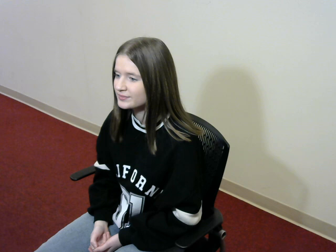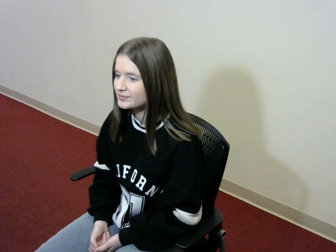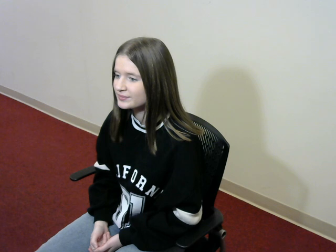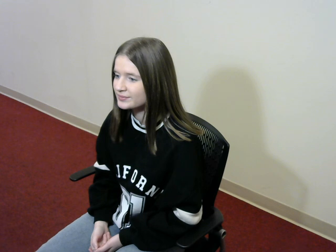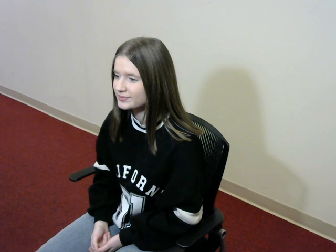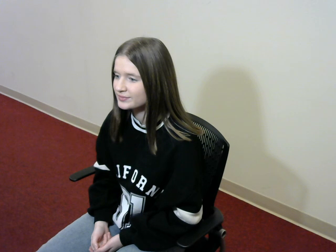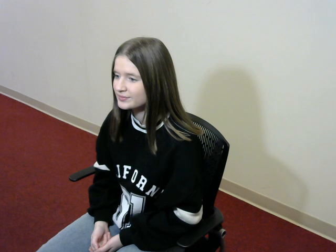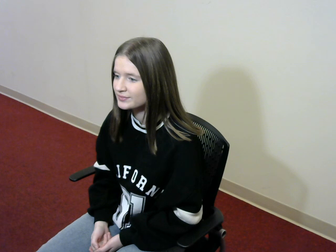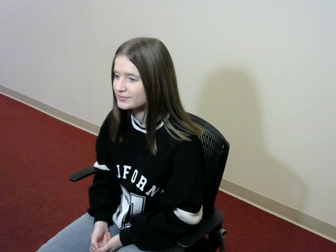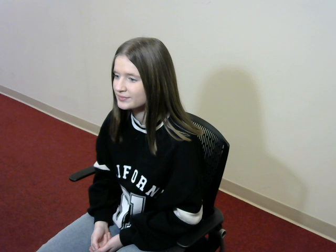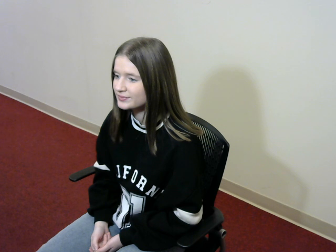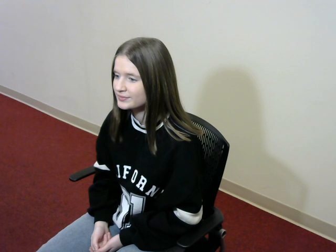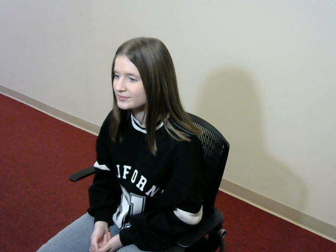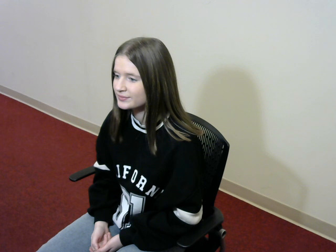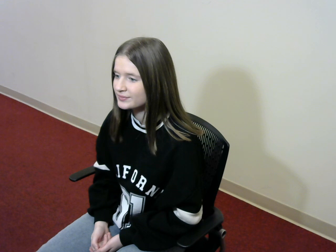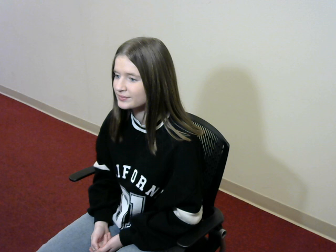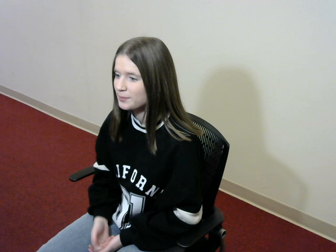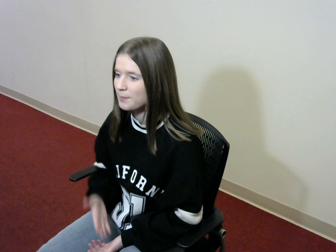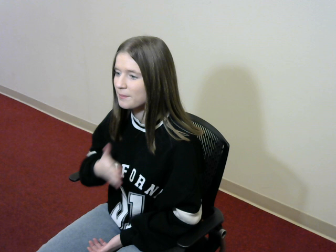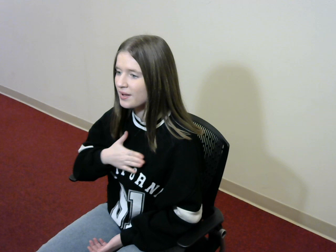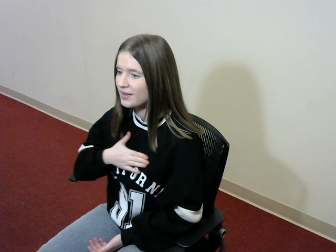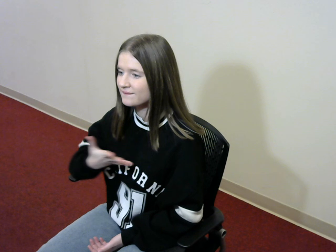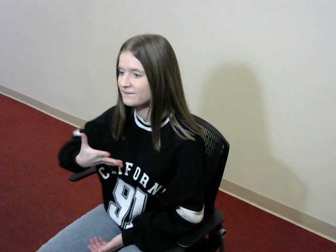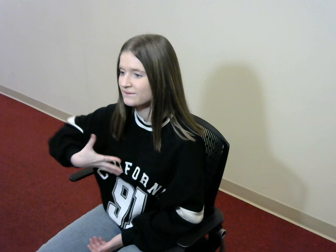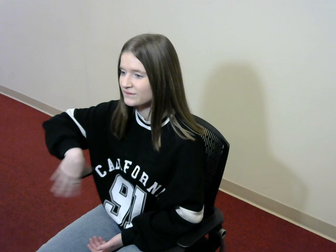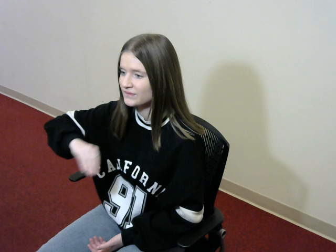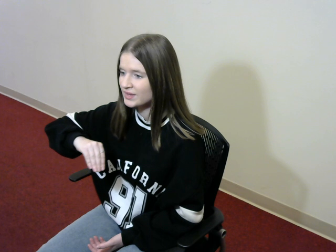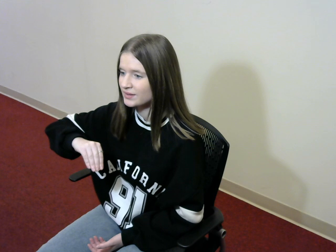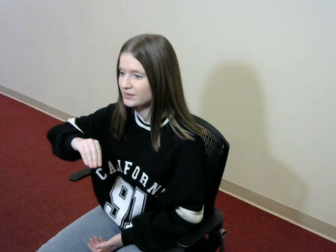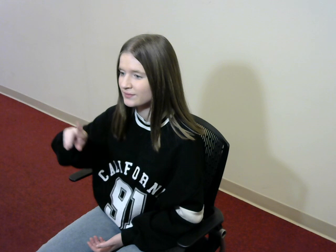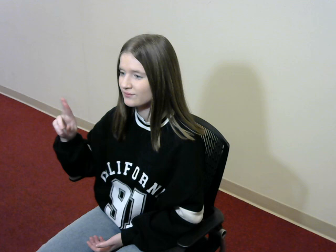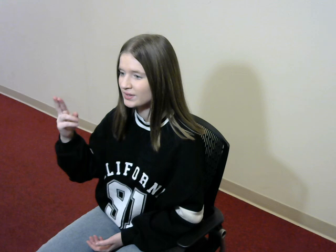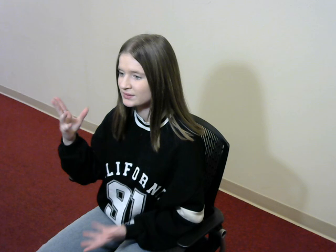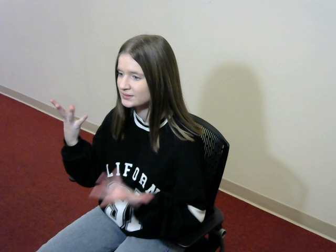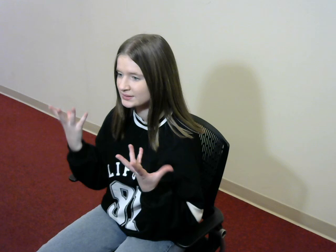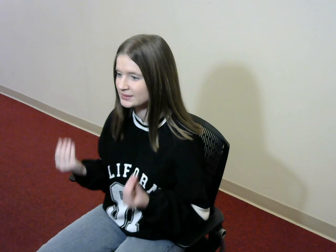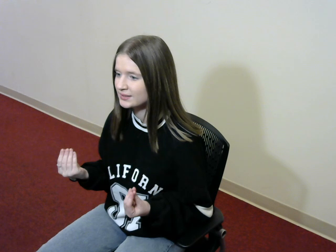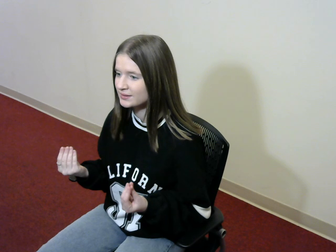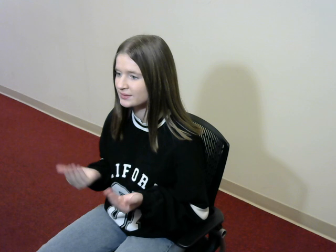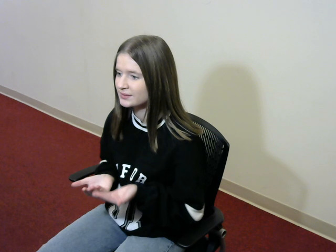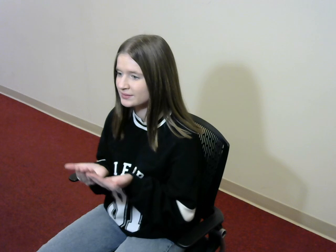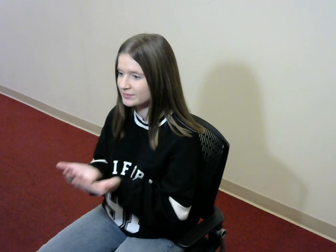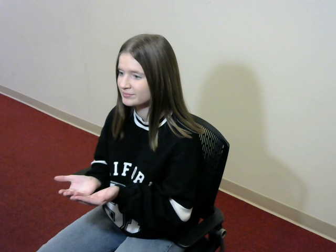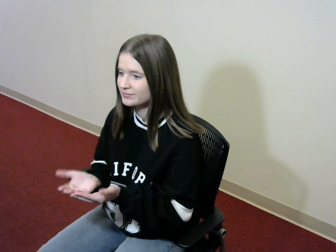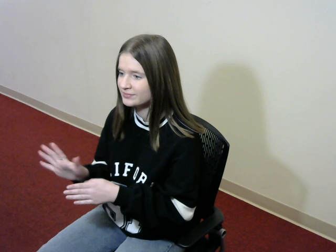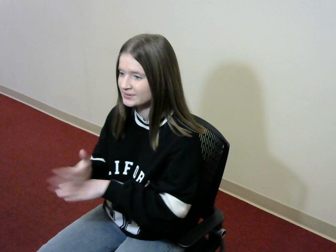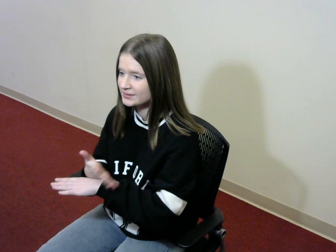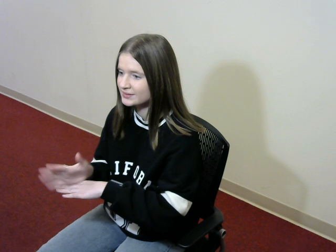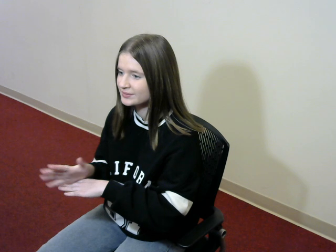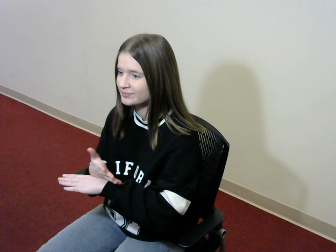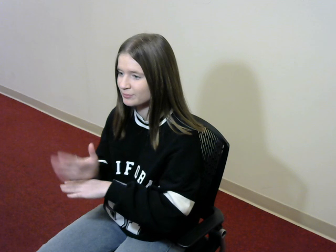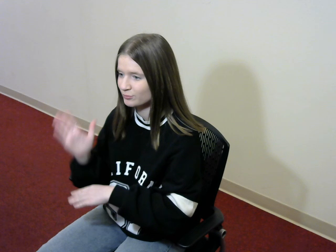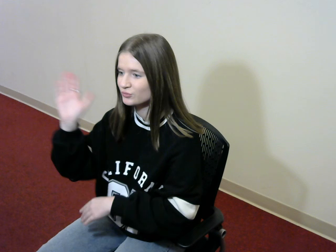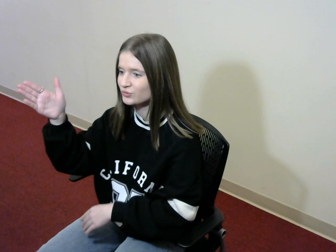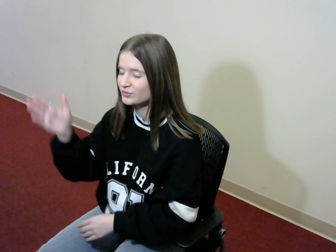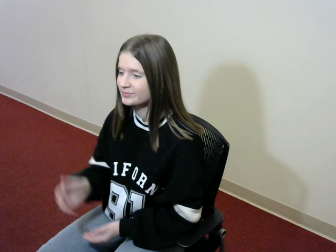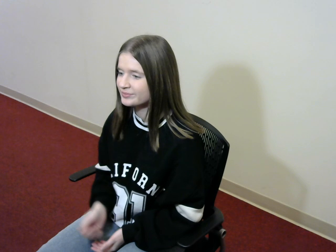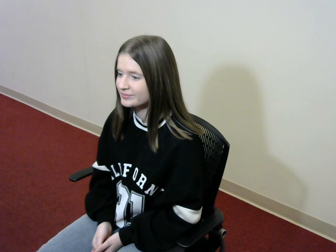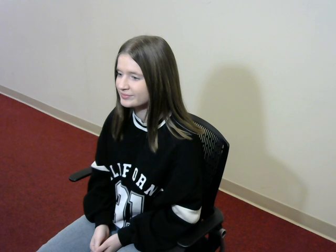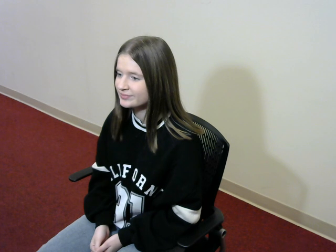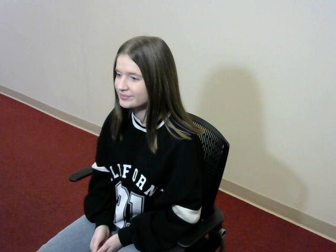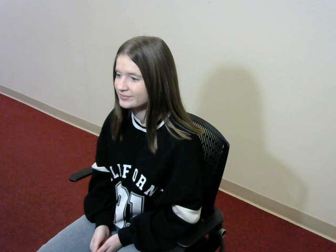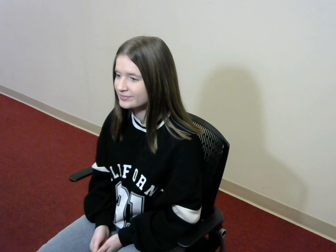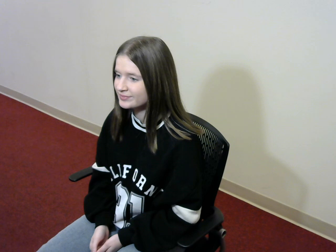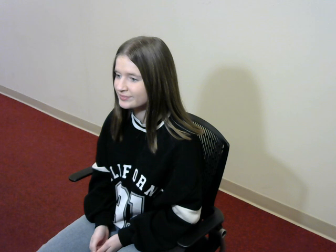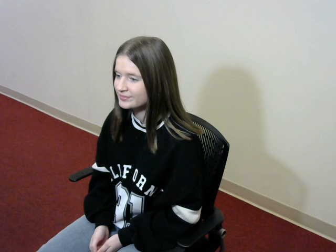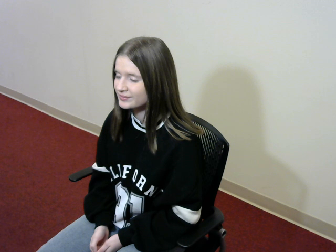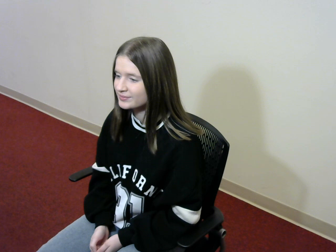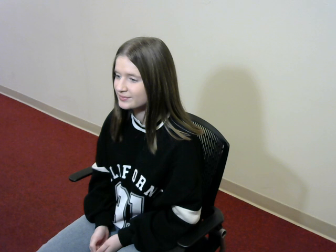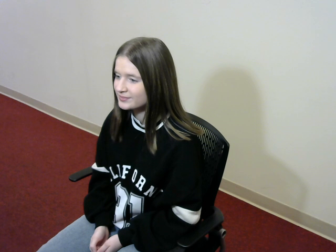Biz cümə günü gəmi gəzintisində olacağıq